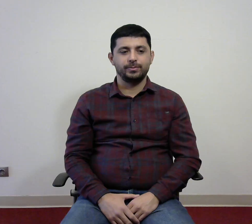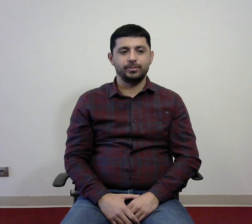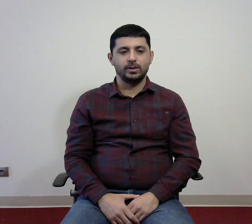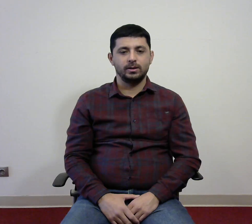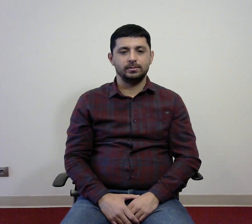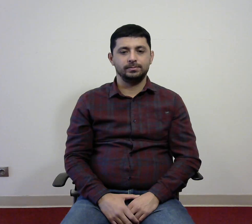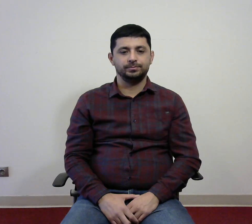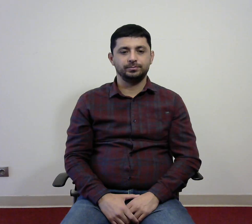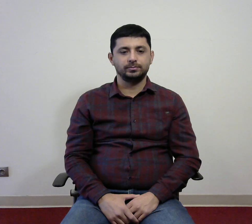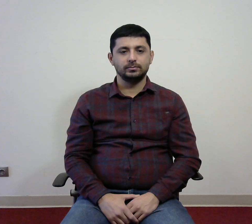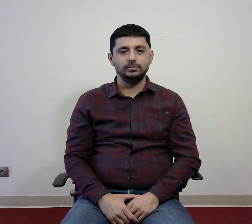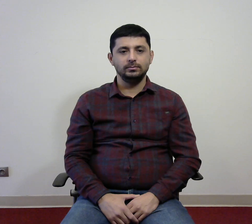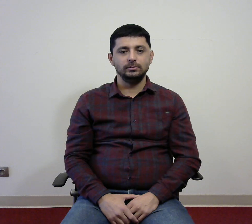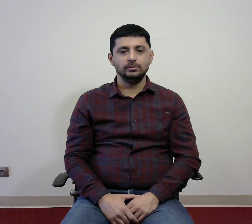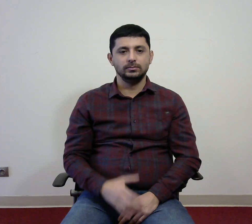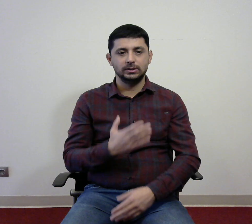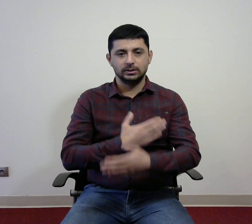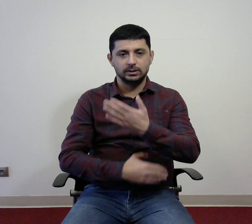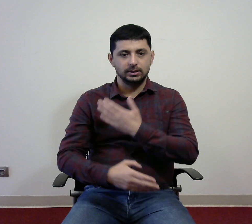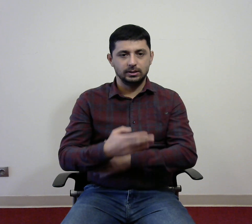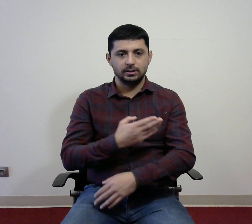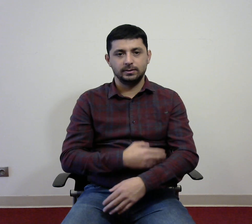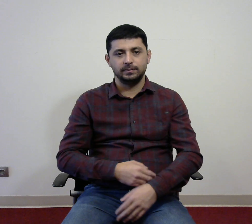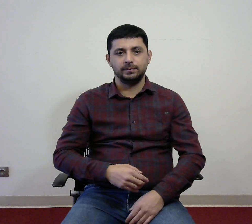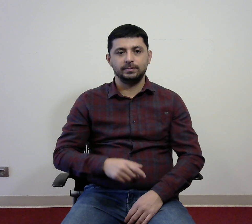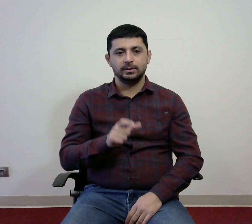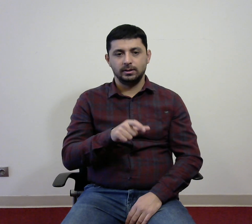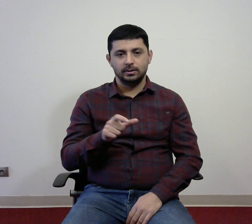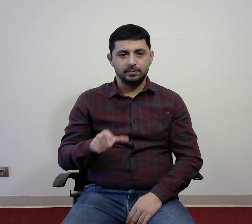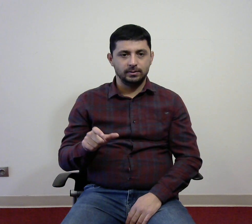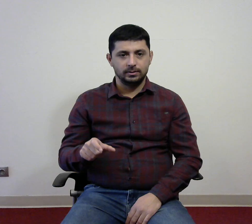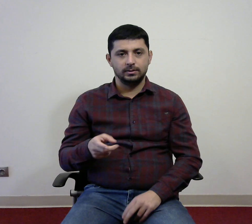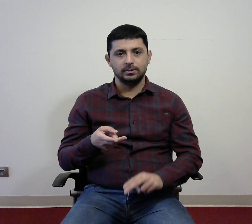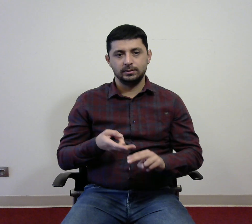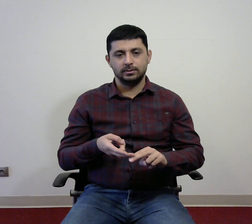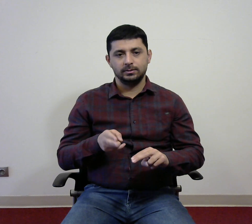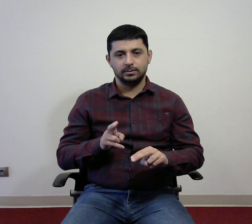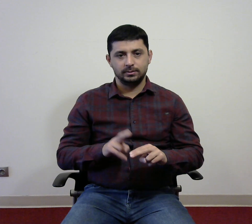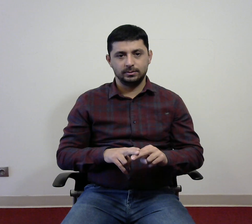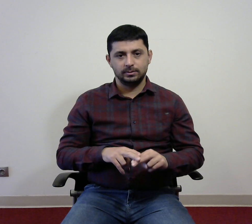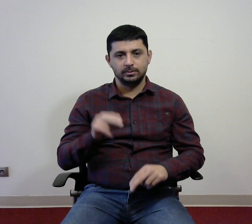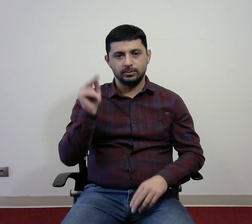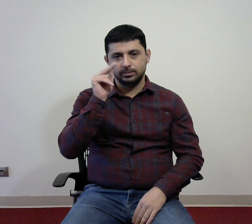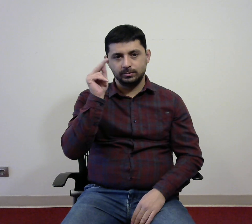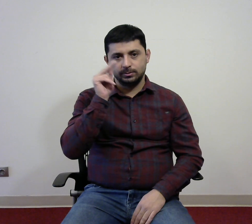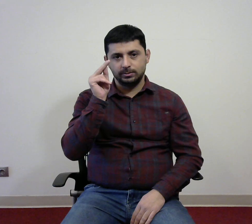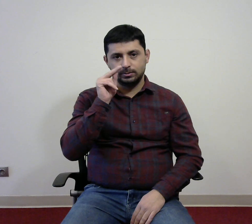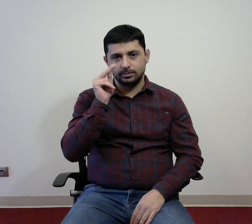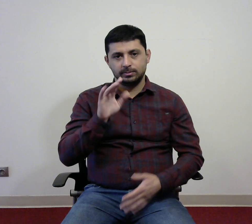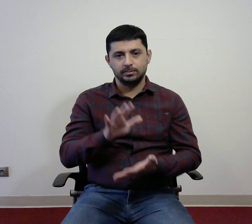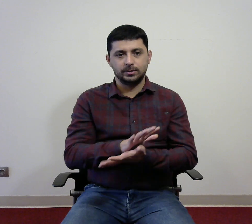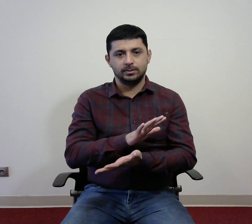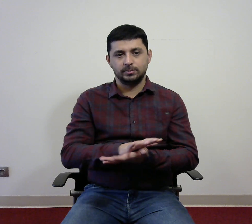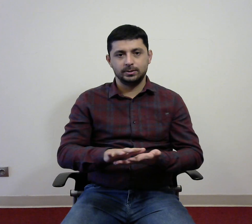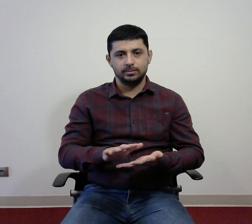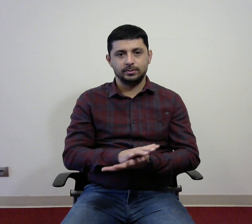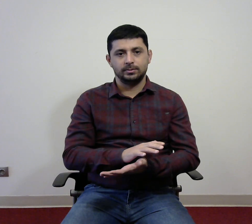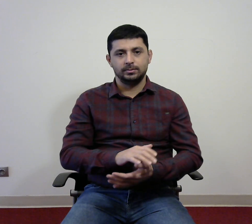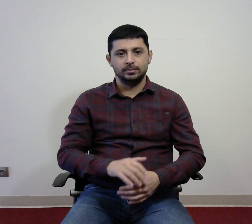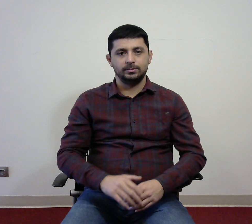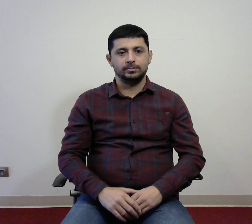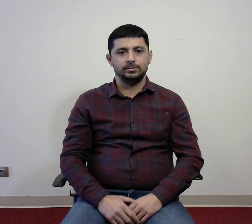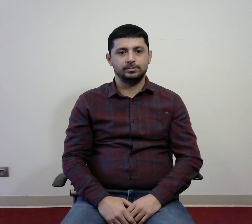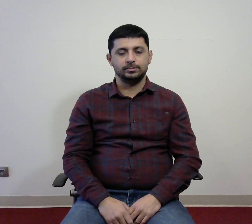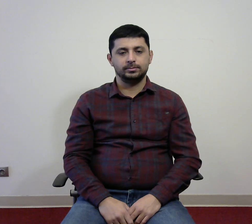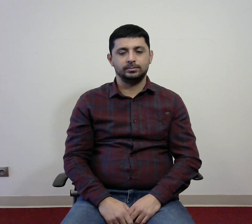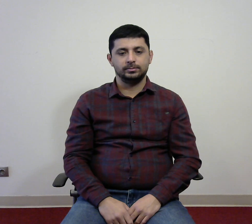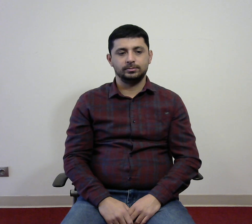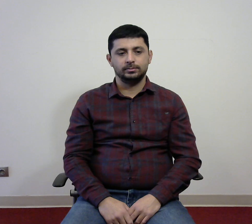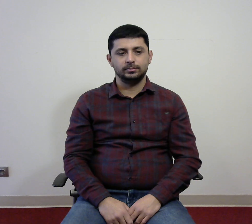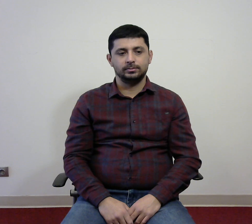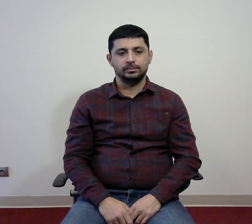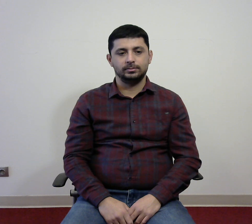Əlilliyi olan şəxslərə təhsil pulsuzdur